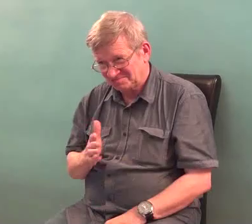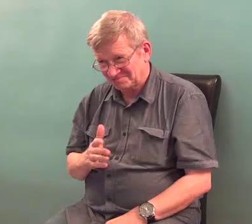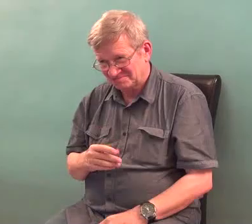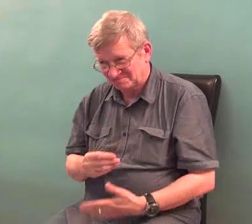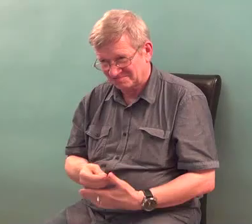Kupisz? Kupiłeś?